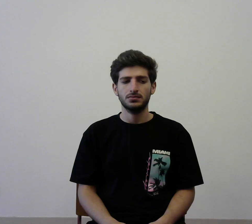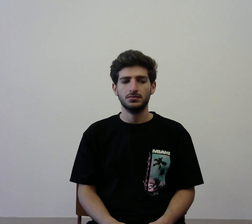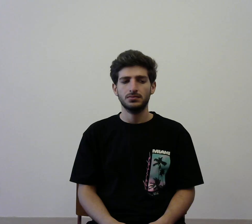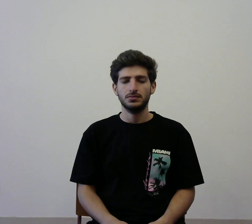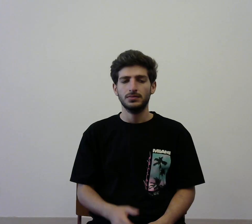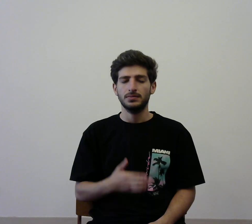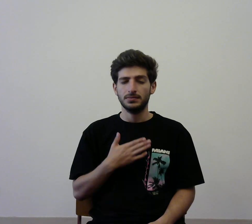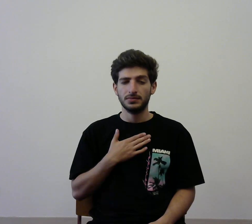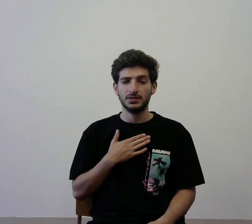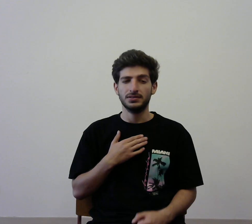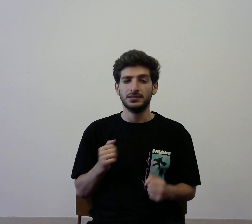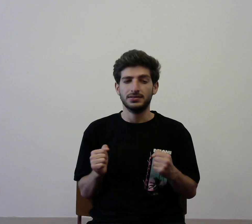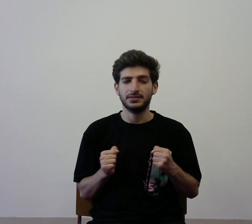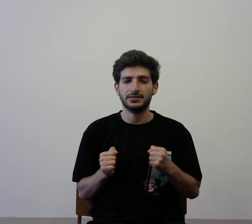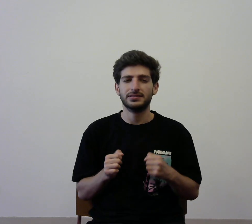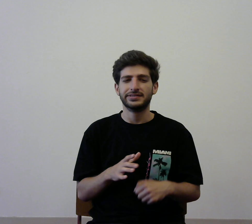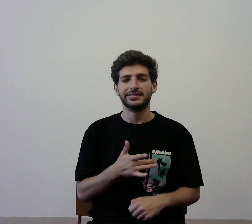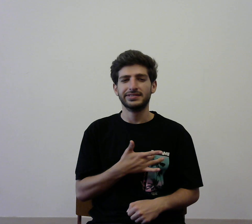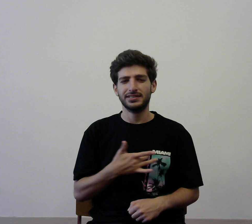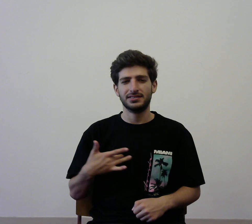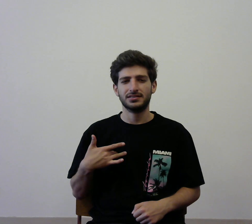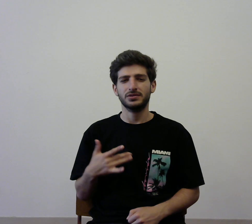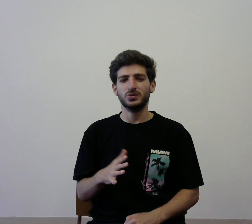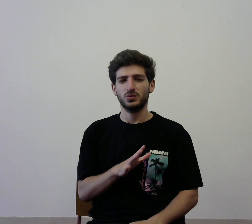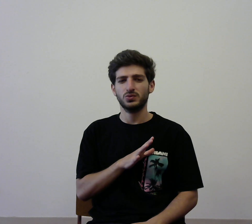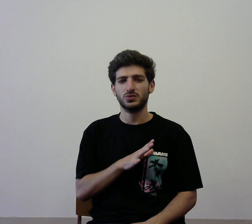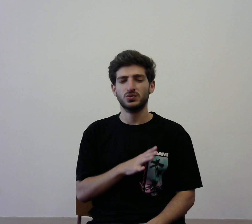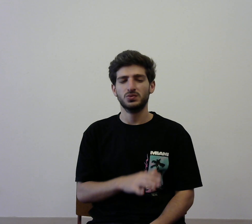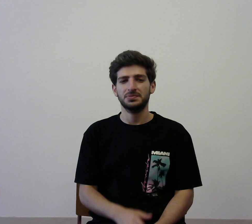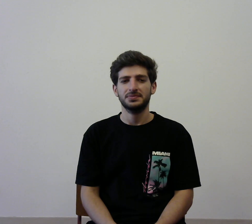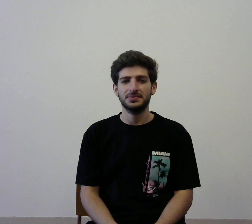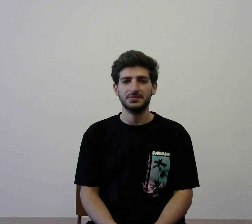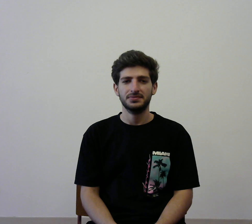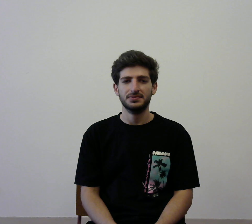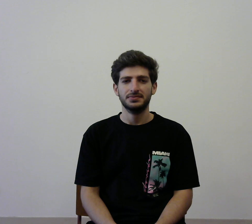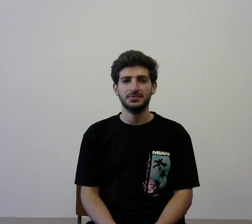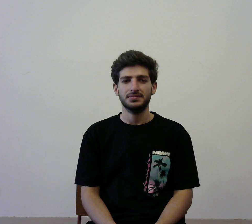Mən sətəlcəm olmuşam